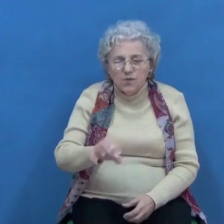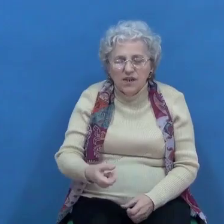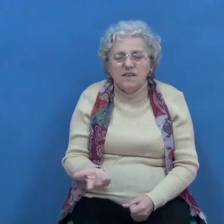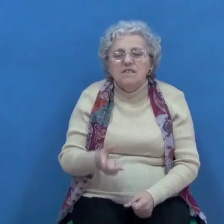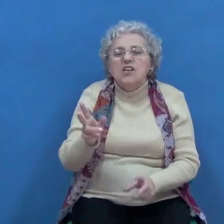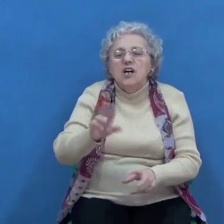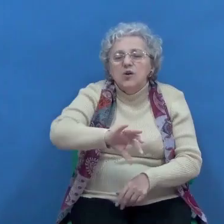Ktoś ukradł.